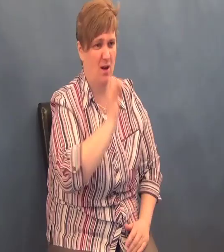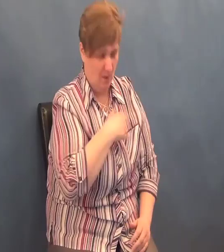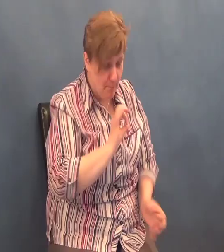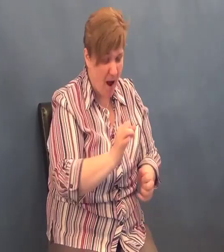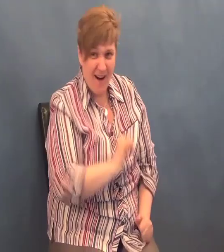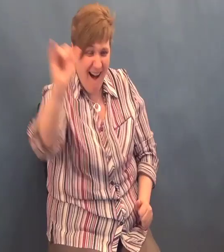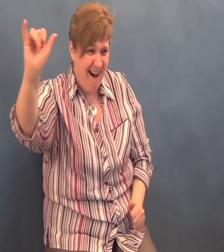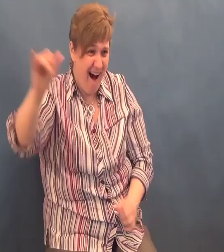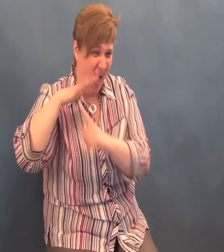Mam specjalnie pojechać?